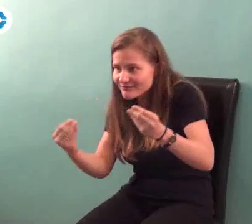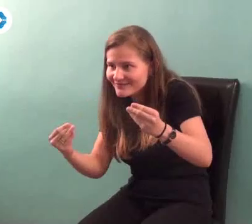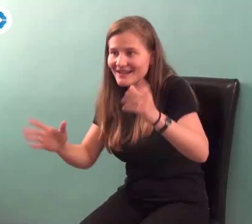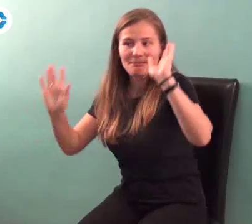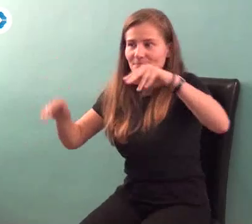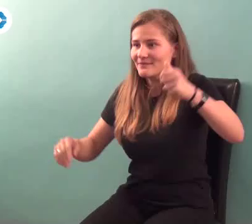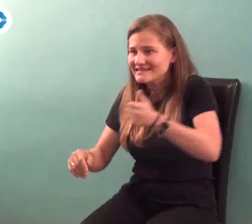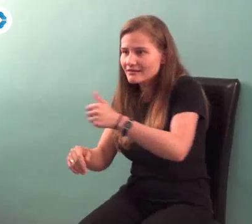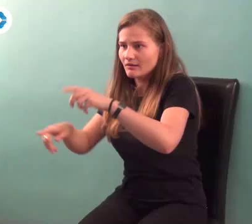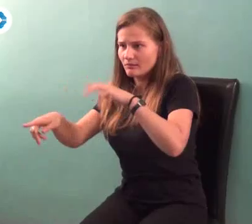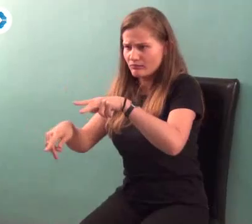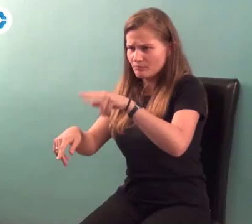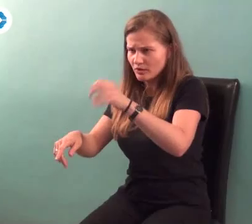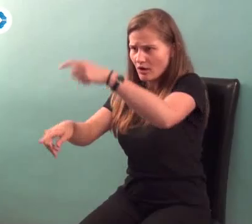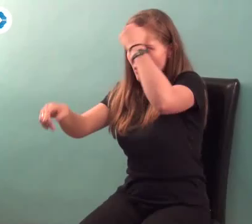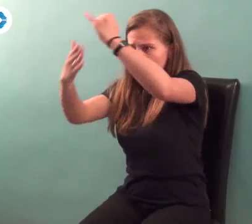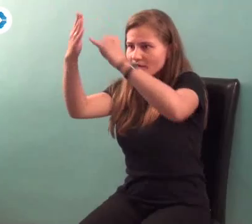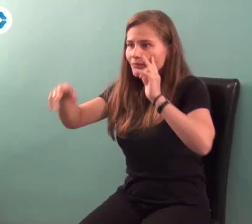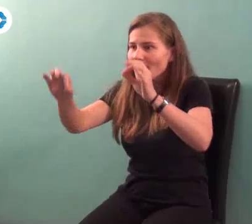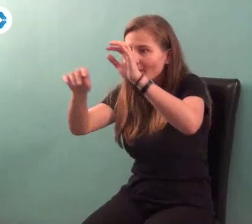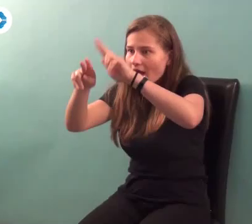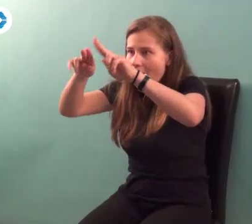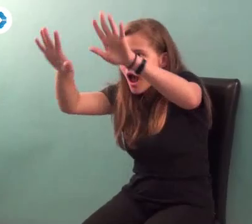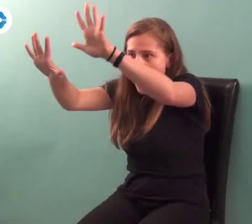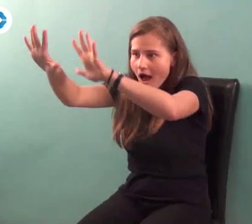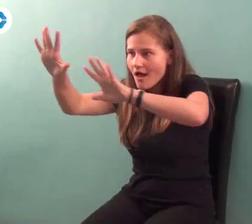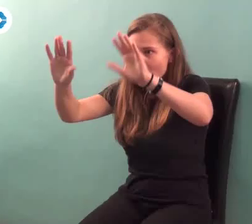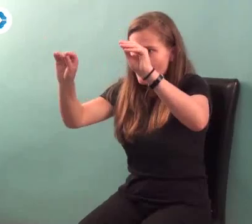Dobra, idzie dalej i zauważa rozbite okno i tego pana, który naprawia to okno.